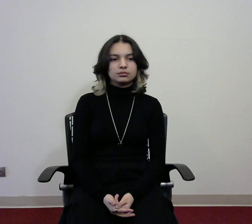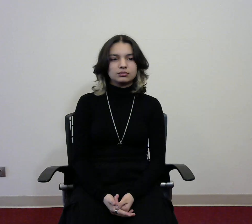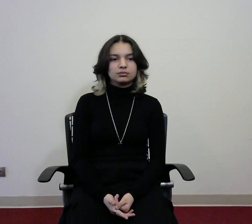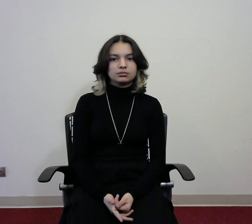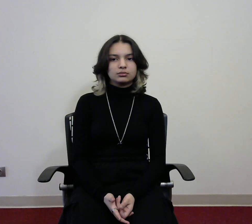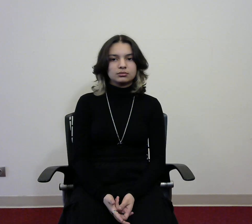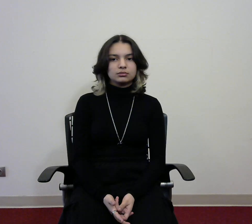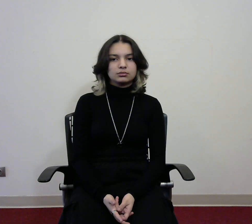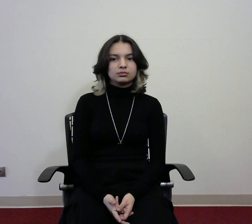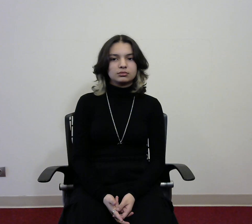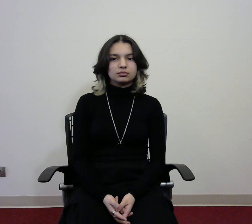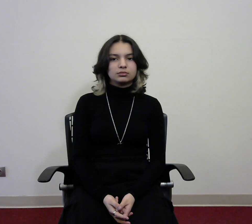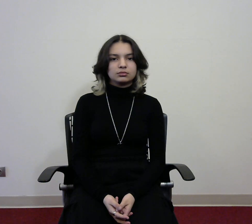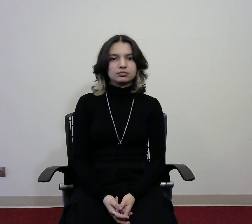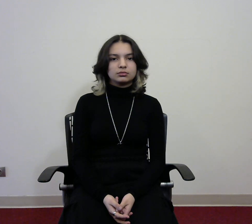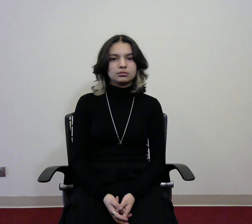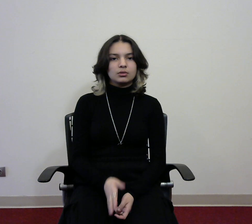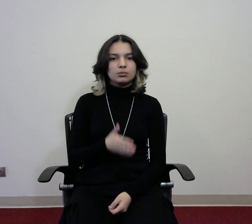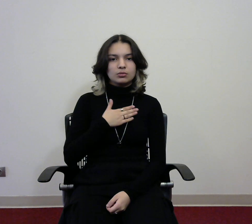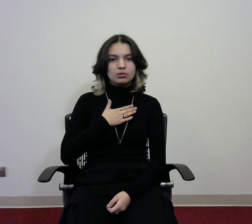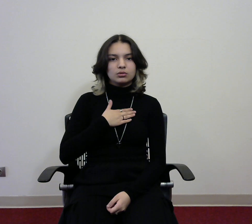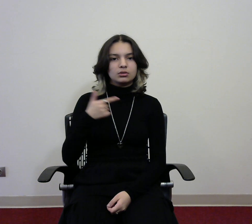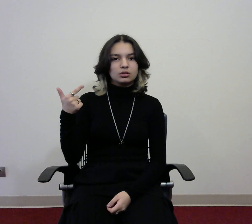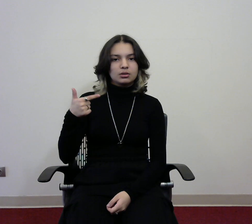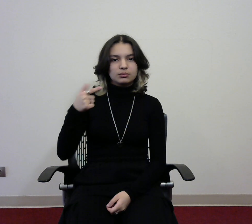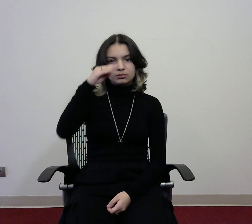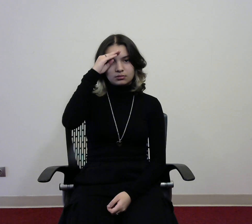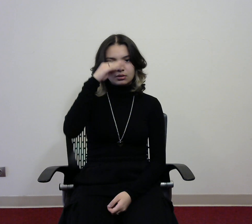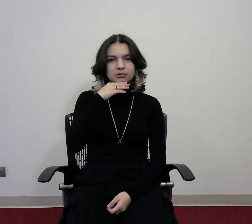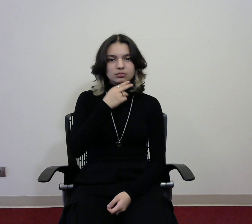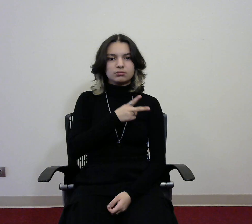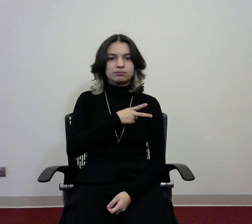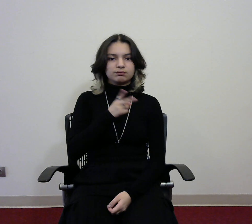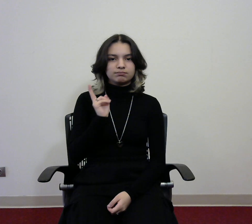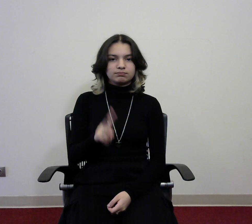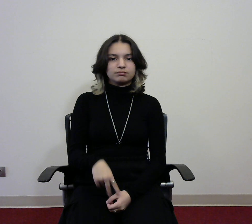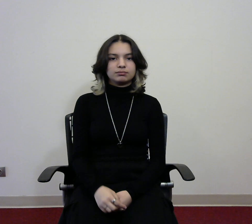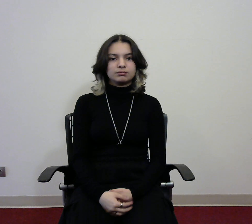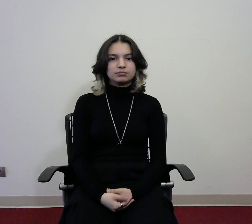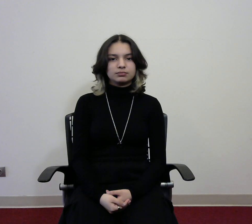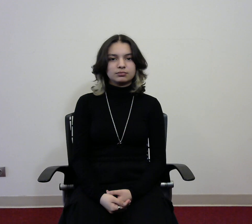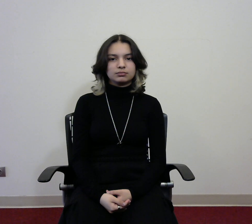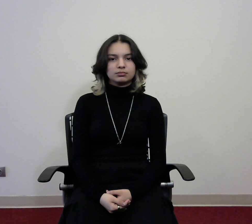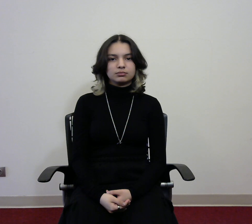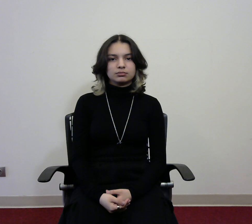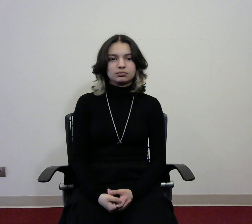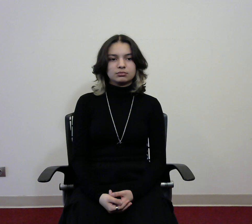Mənim qayınatam rəhmətə gedib